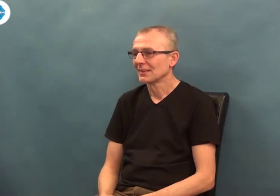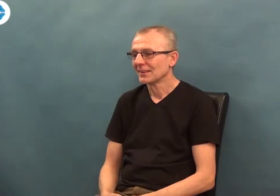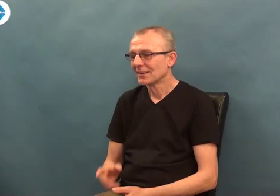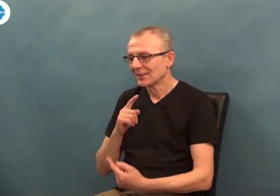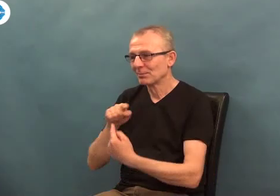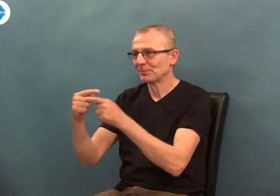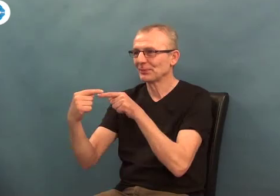Pasuje nam.